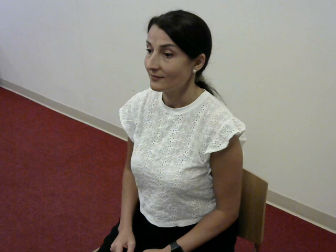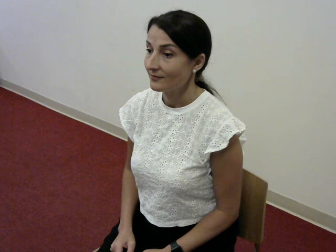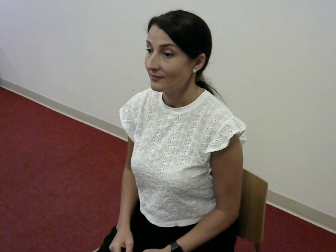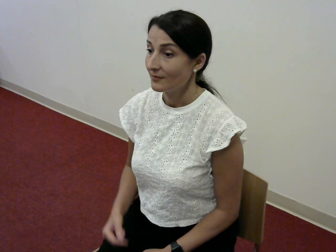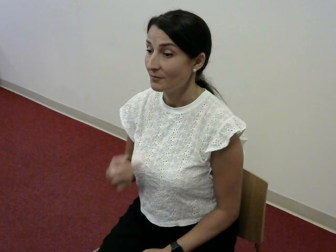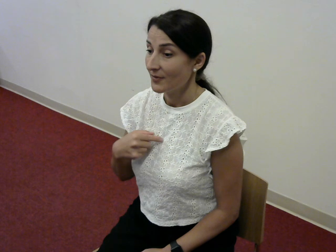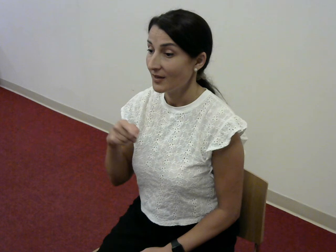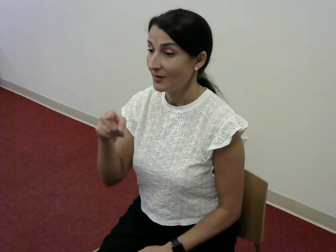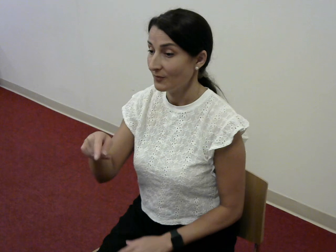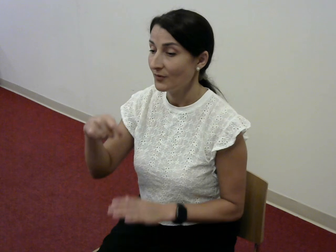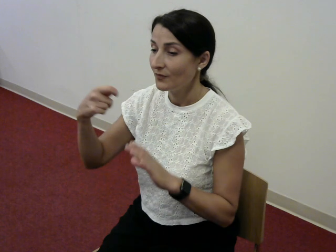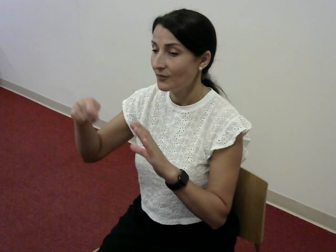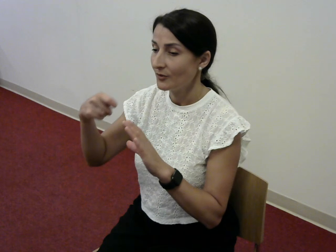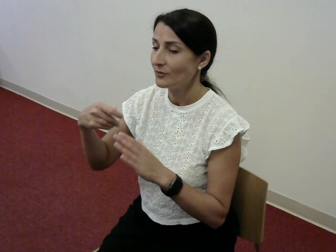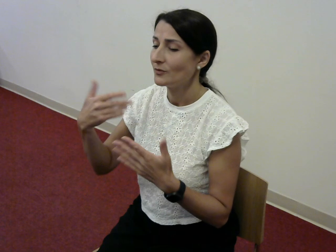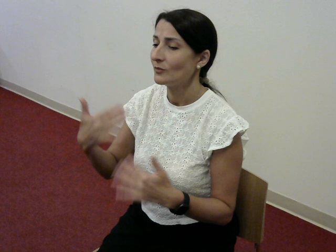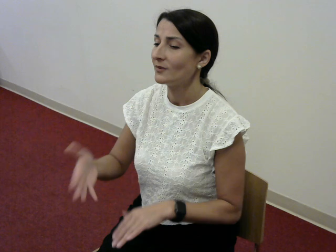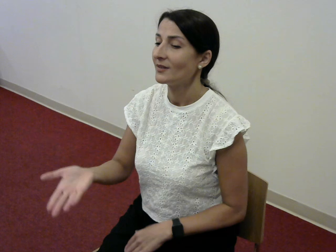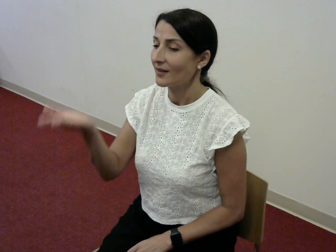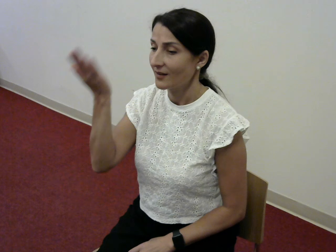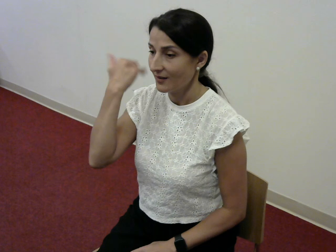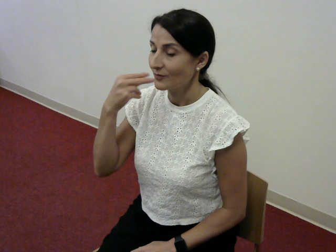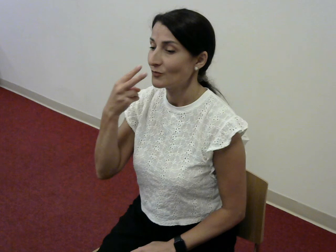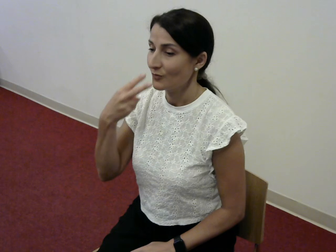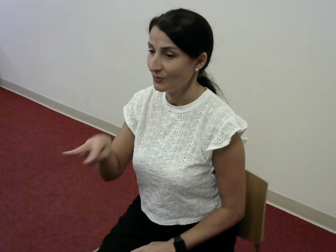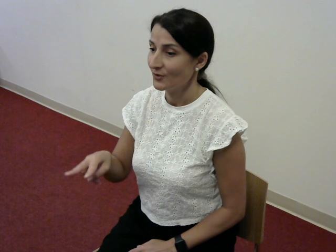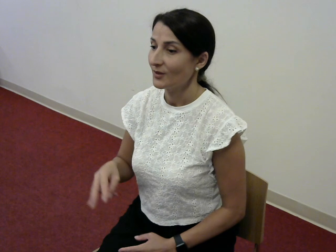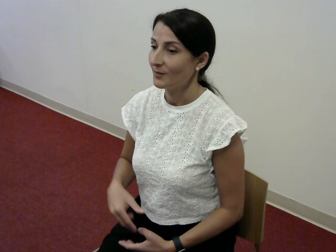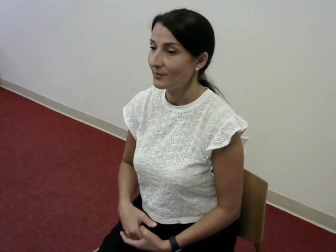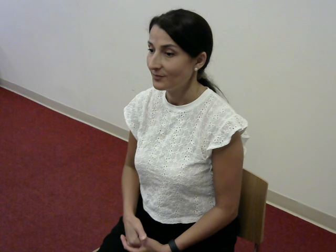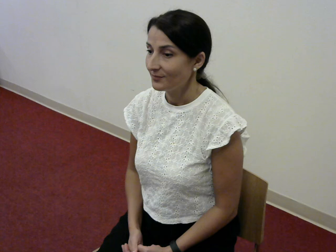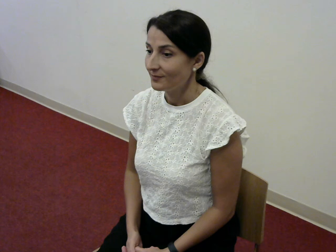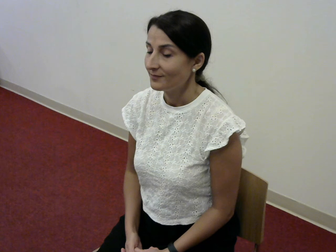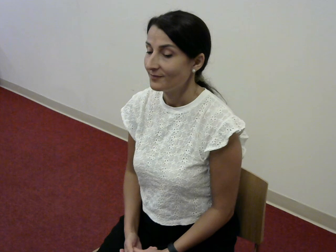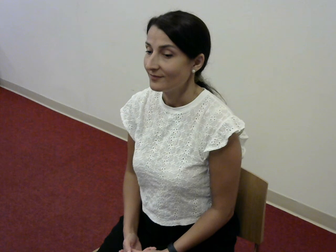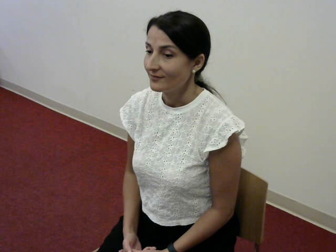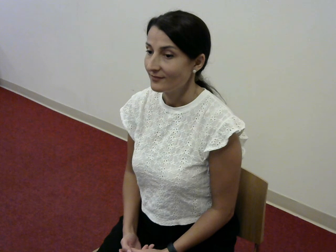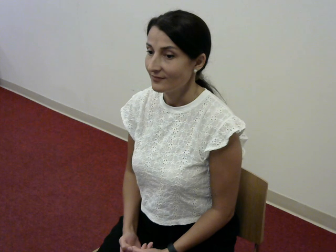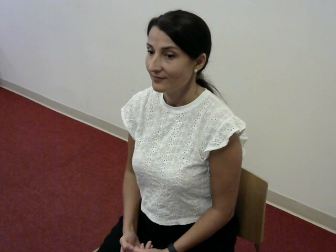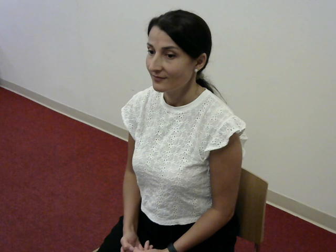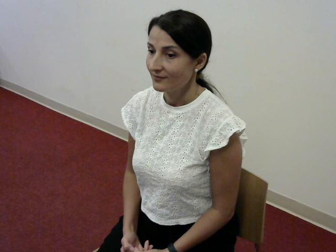Mən bu videonu daha əvvəl görmüşəm